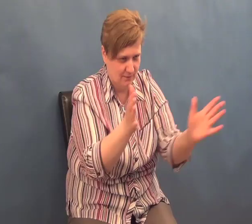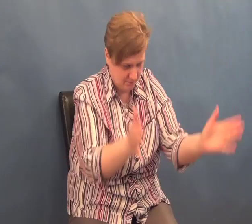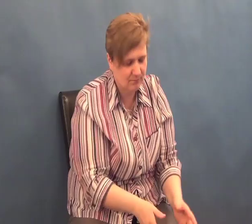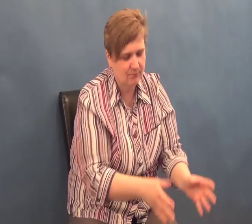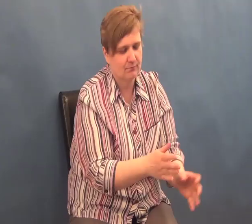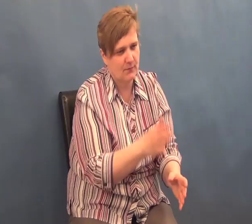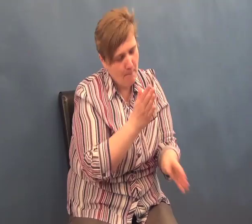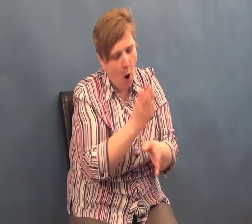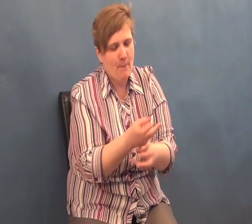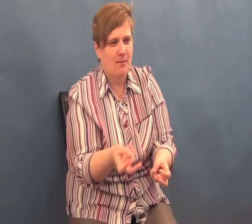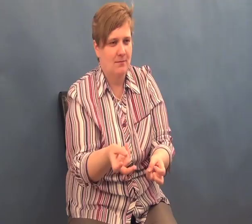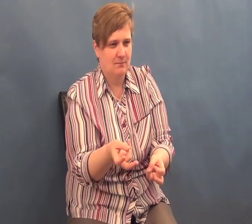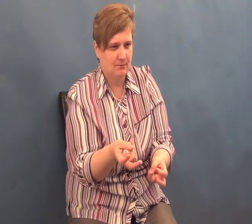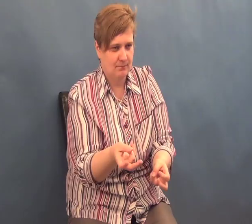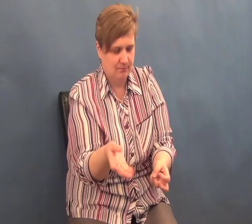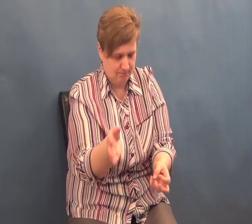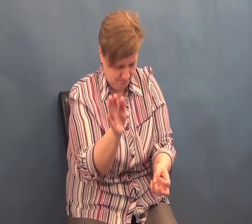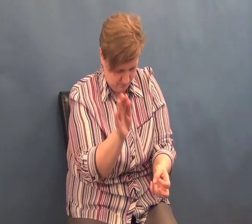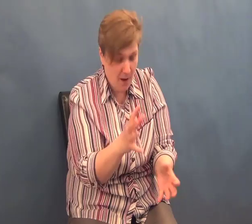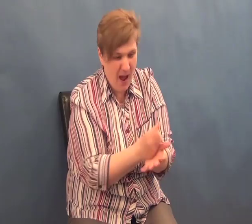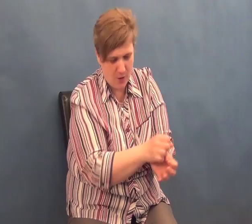Pomagają zbierać i wrzucają do kosza.